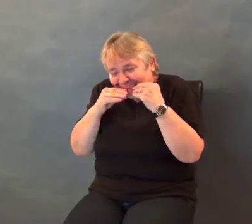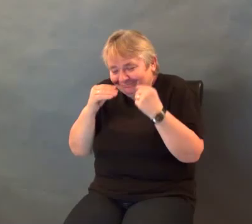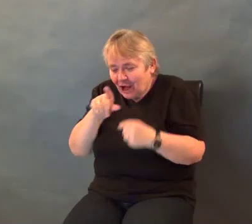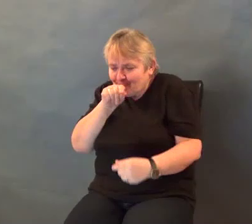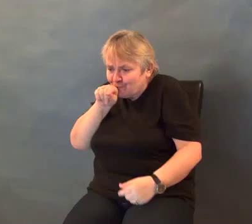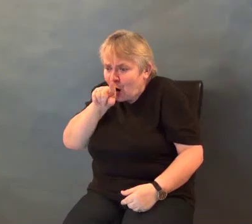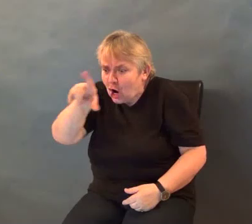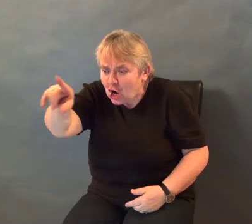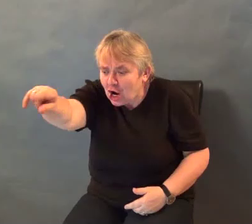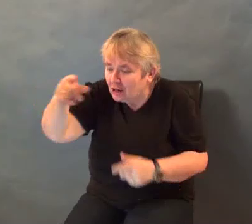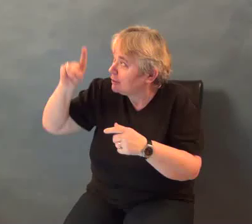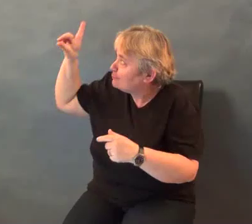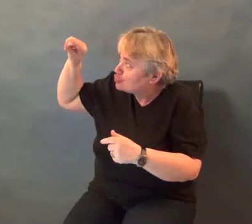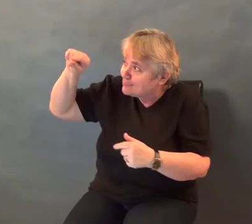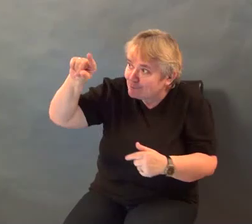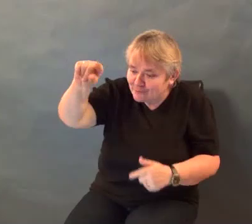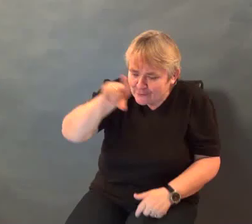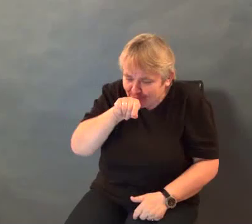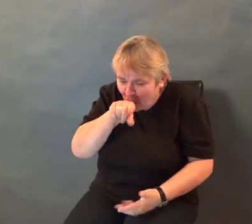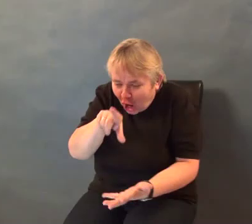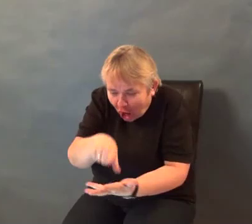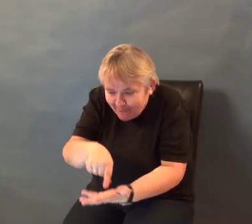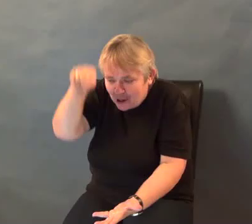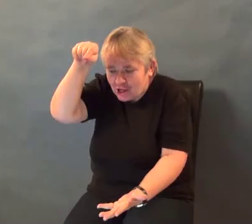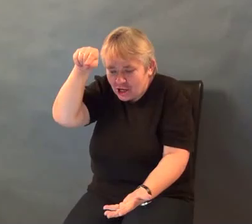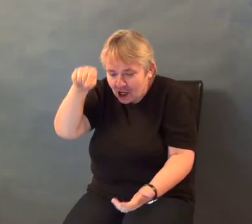Kukułka z zegara wyskoczyła i ukradła wiśnie. Łapała je dziobem.